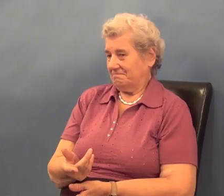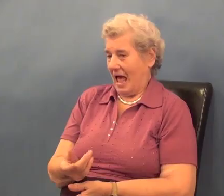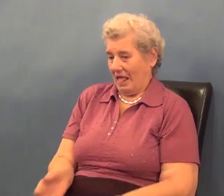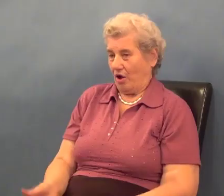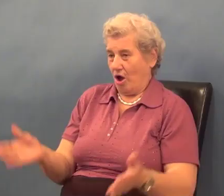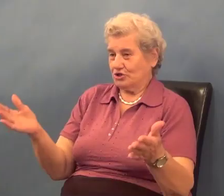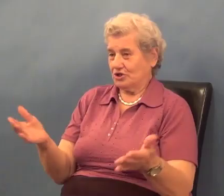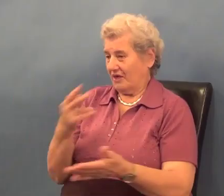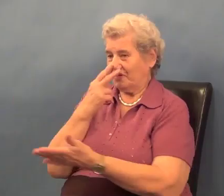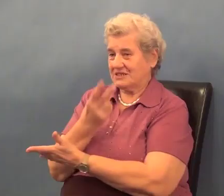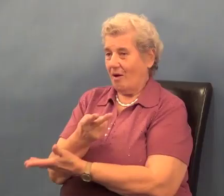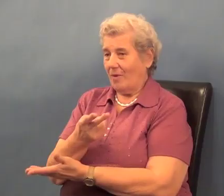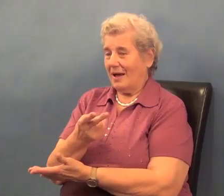"- Nie widzę kosza."